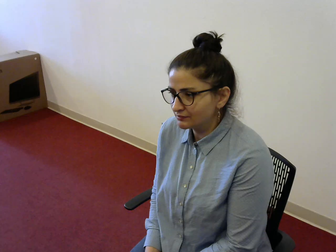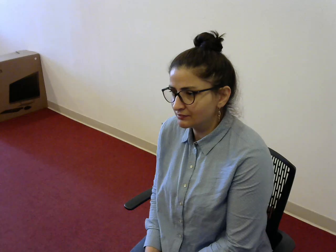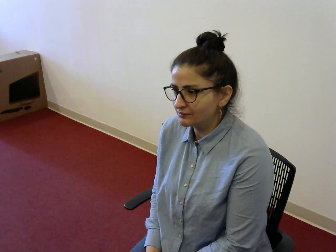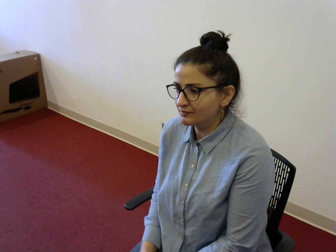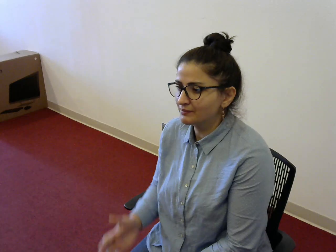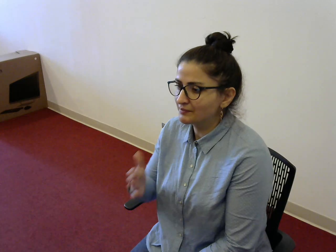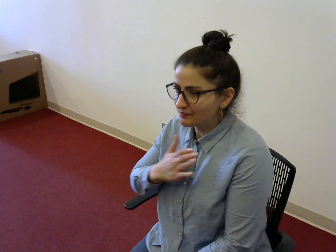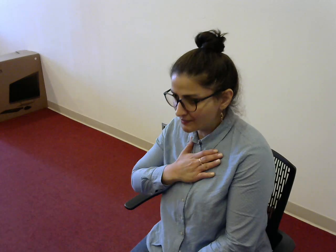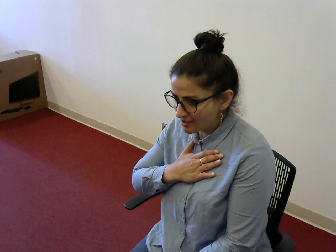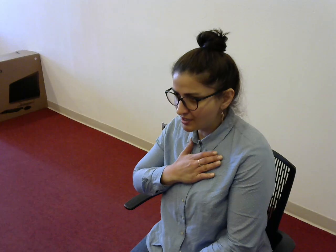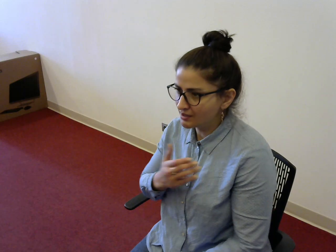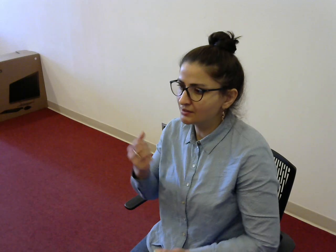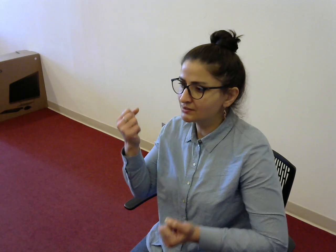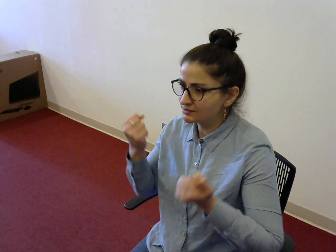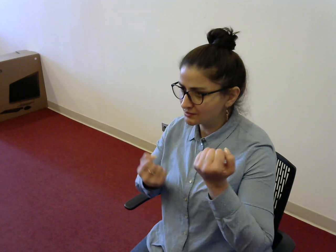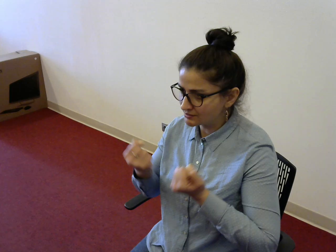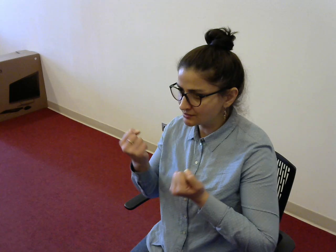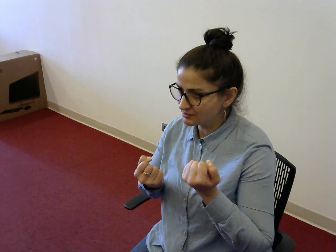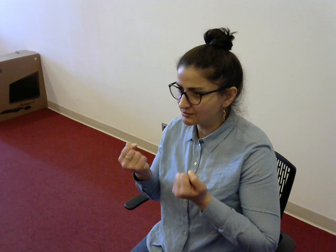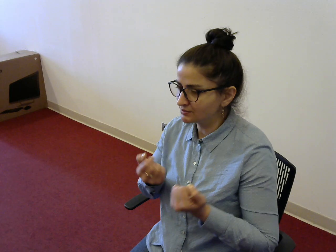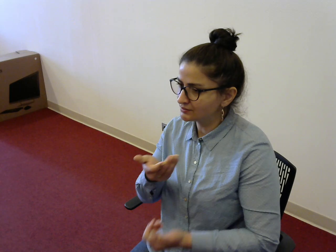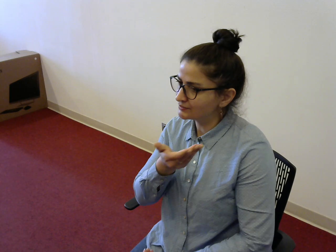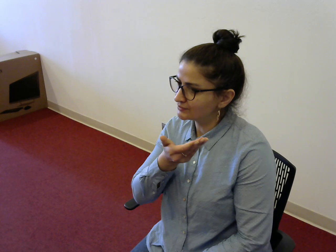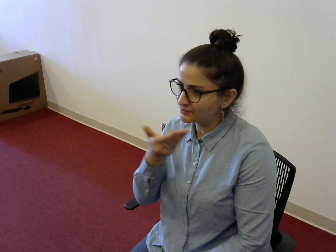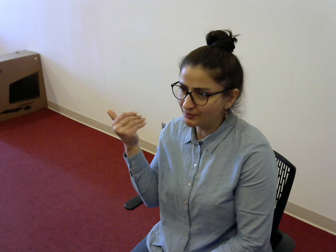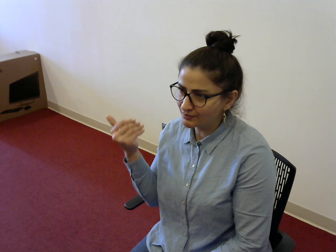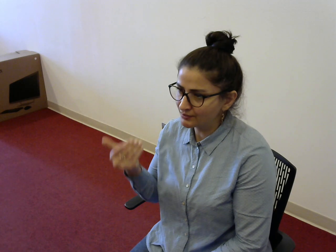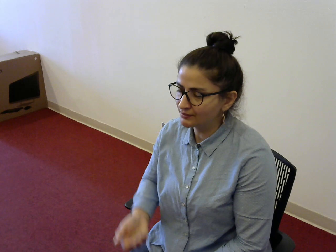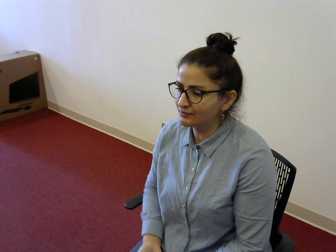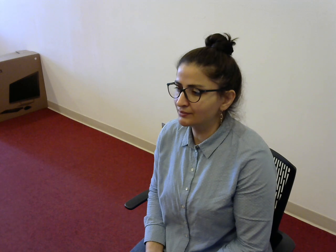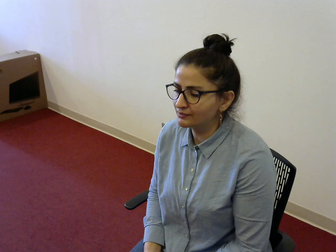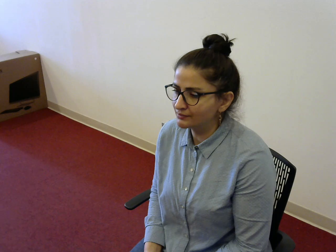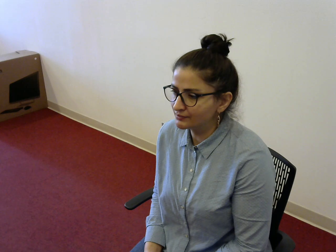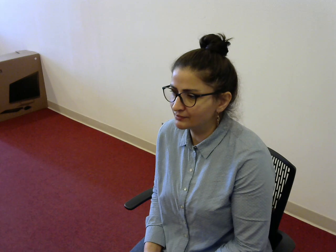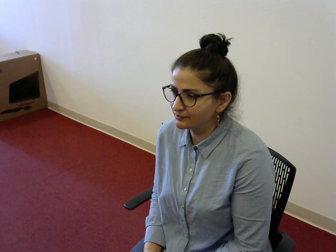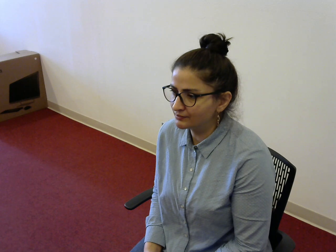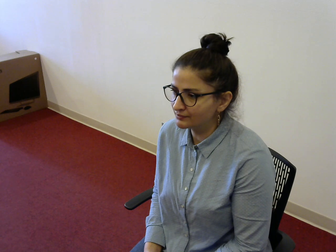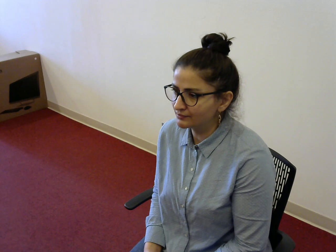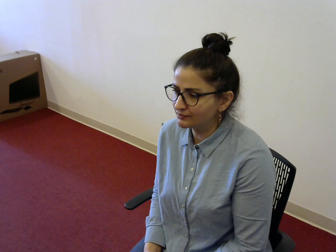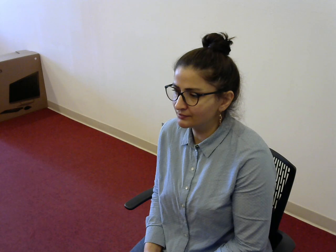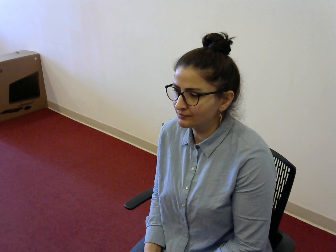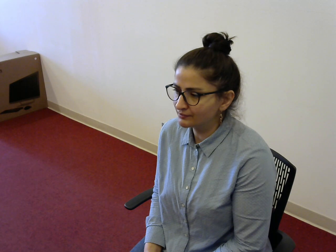Mənim avtomobilim yoxdur